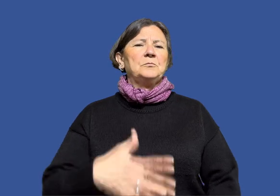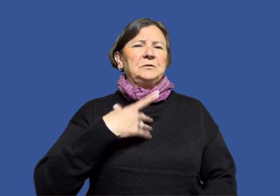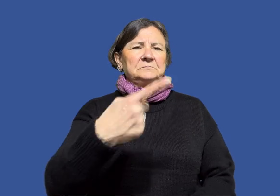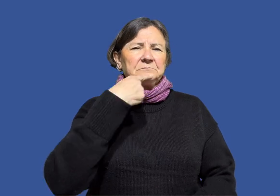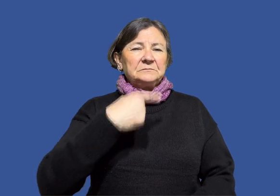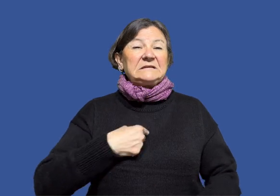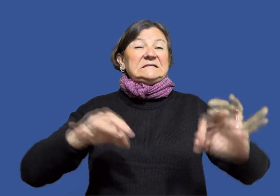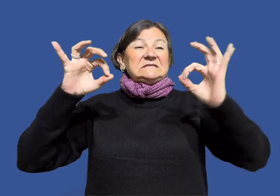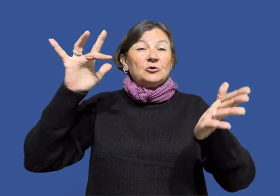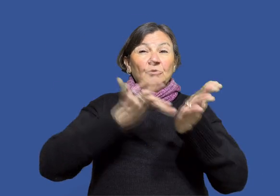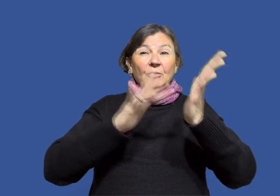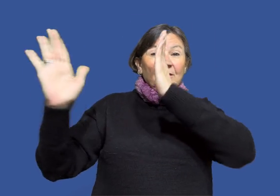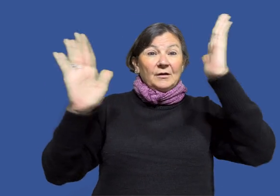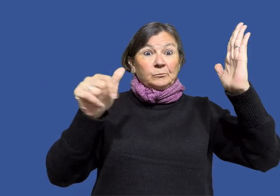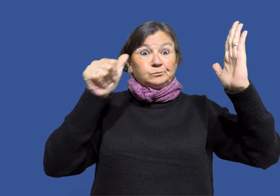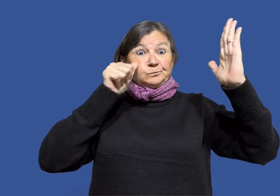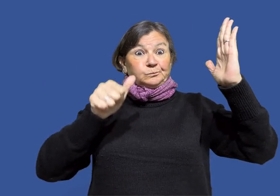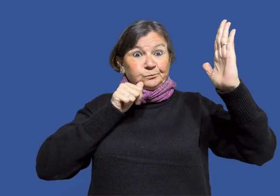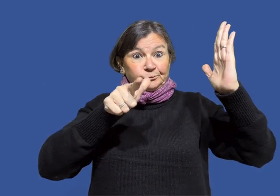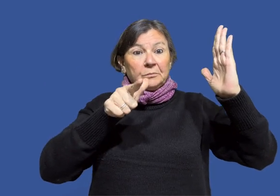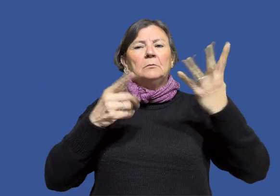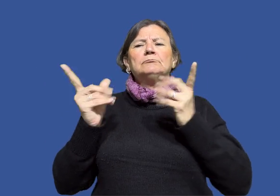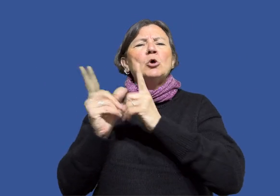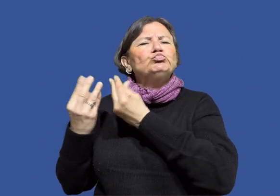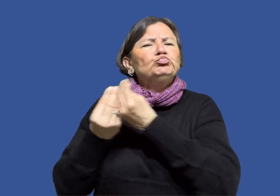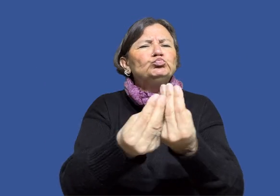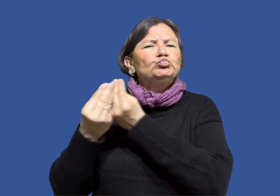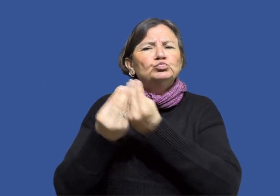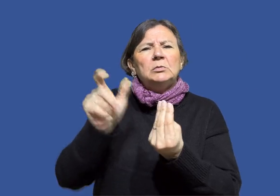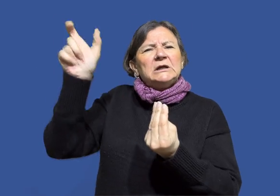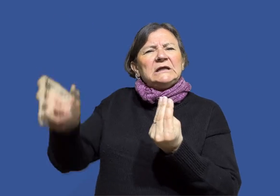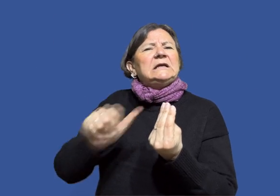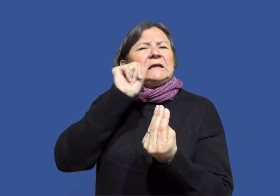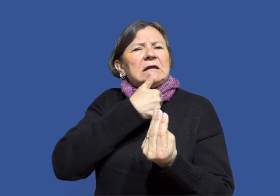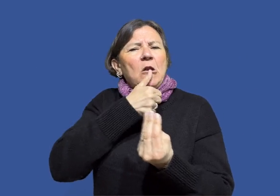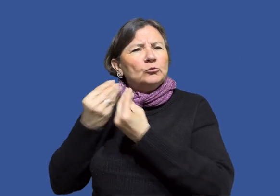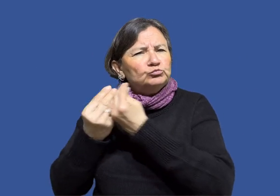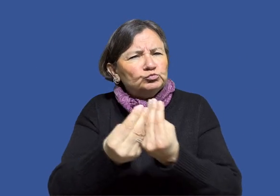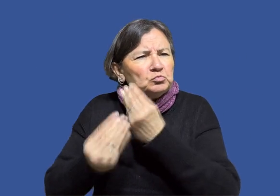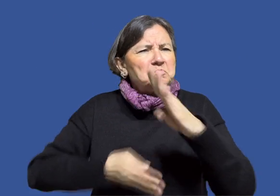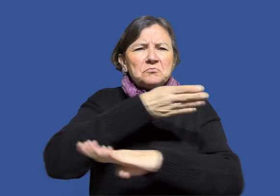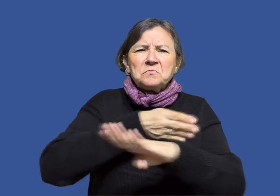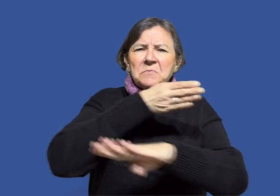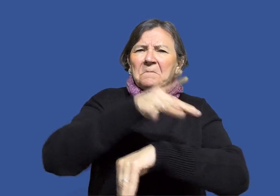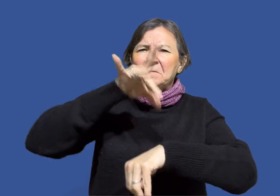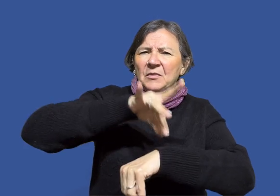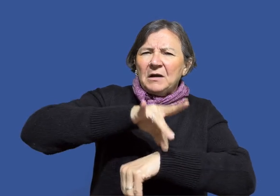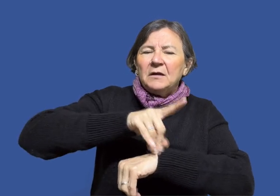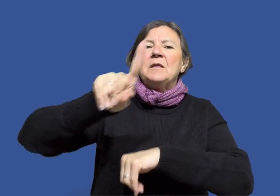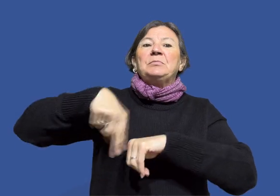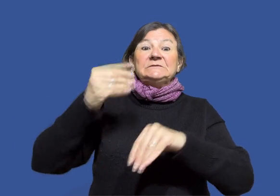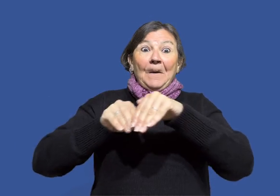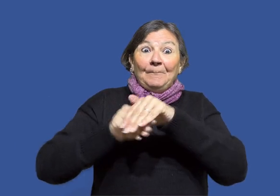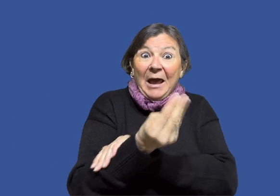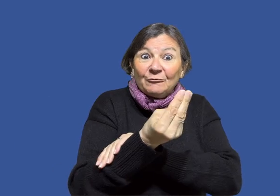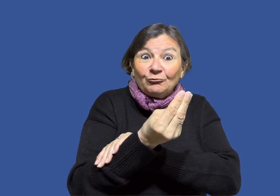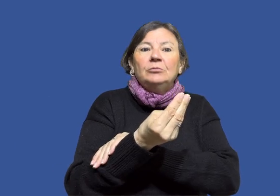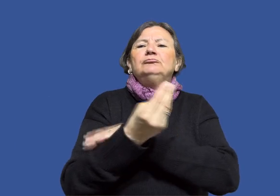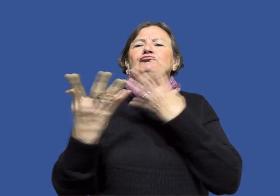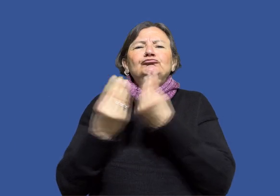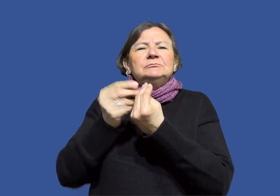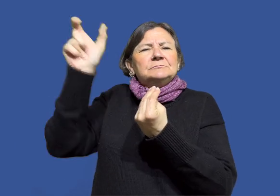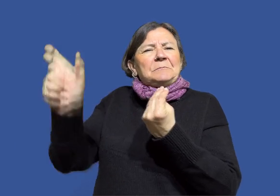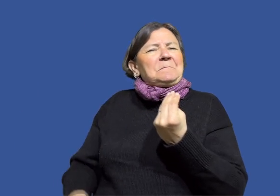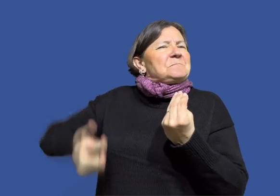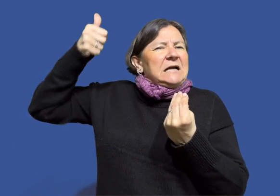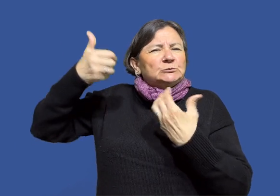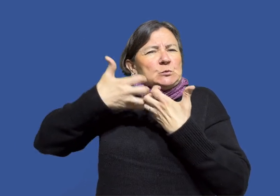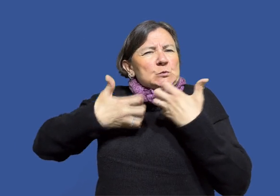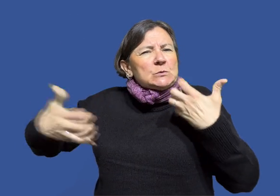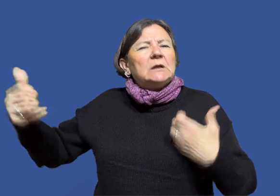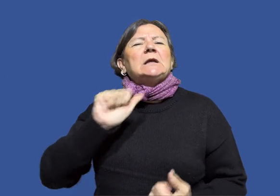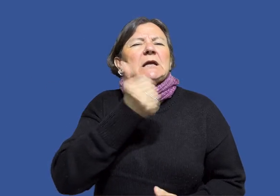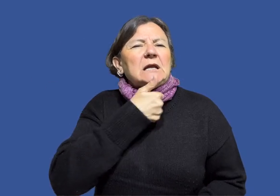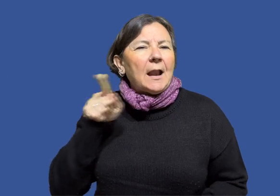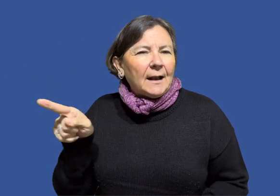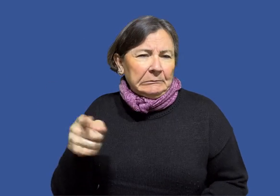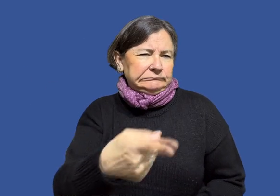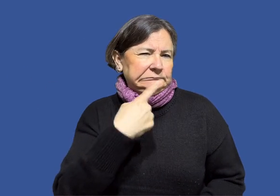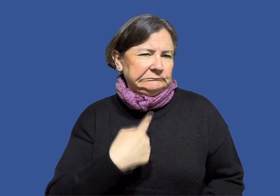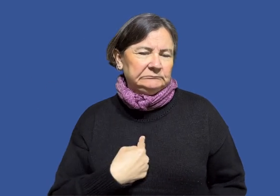Qui et va acompanyar a les visites mèdiques durant l'embaràs? I durant el part?